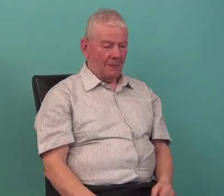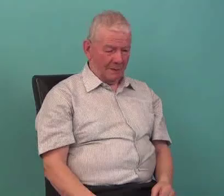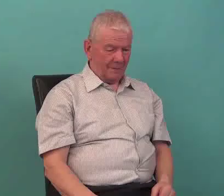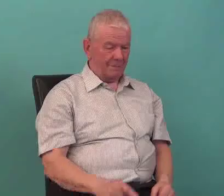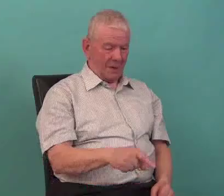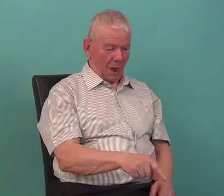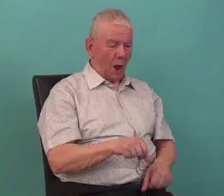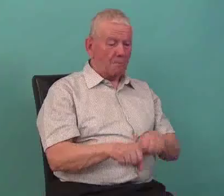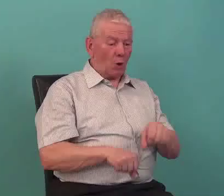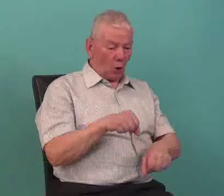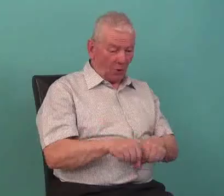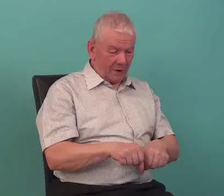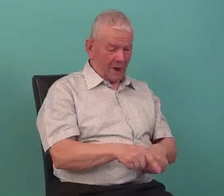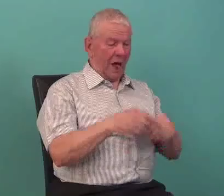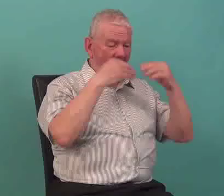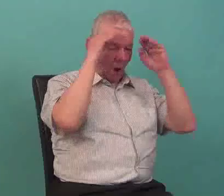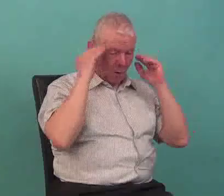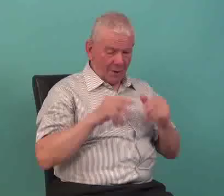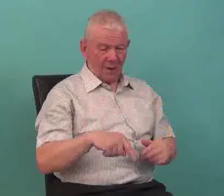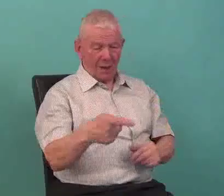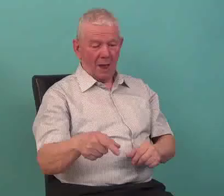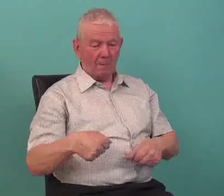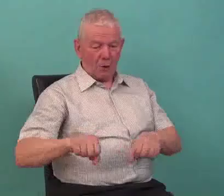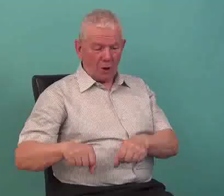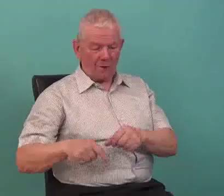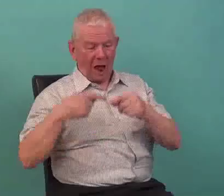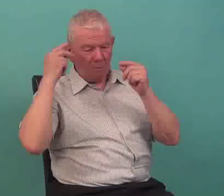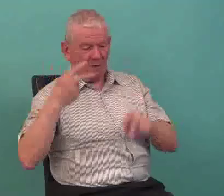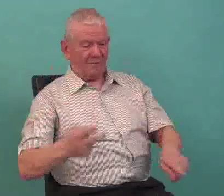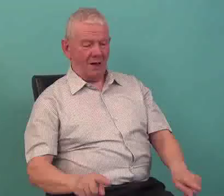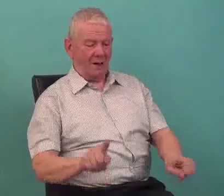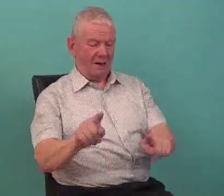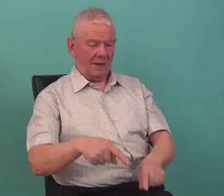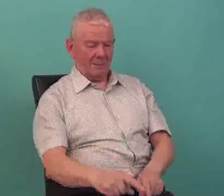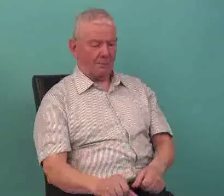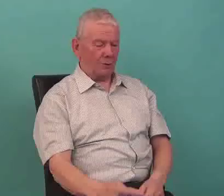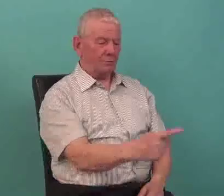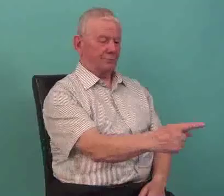Do roweru jest taki kask jak pod spodem, po prawej stronie jest motor, a pod nim jest kask, kask po prawej stronie powinien być dla roweru.